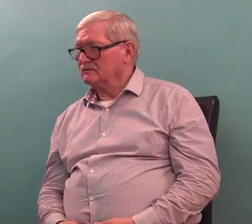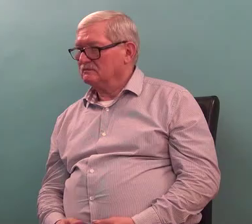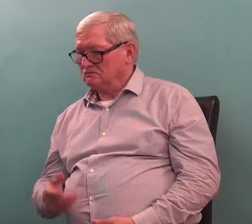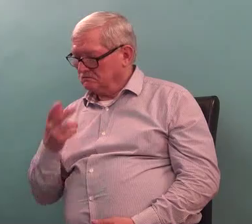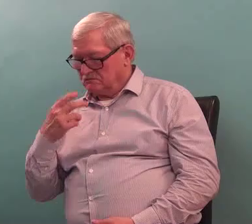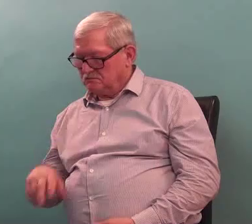Nie widziałem.